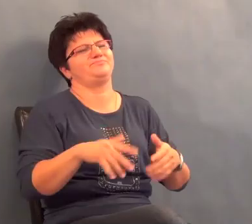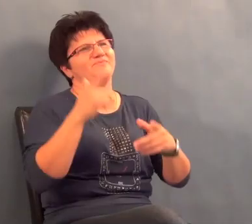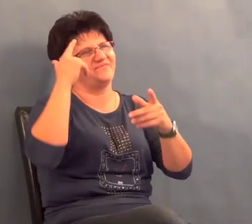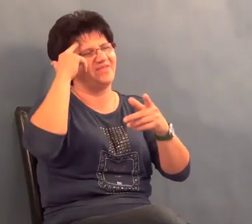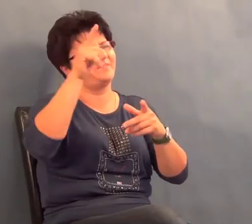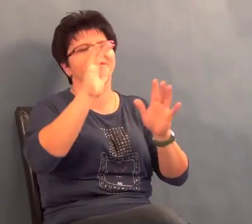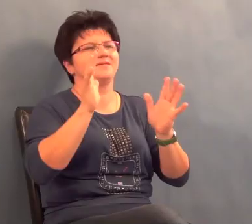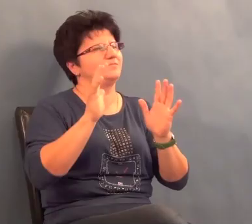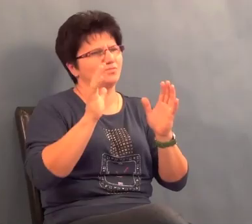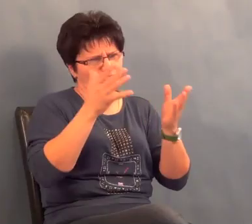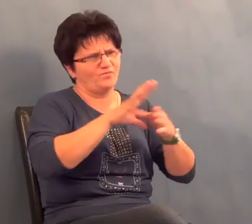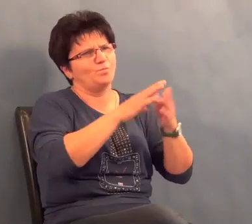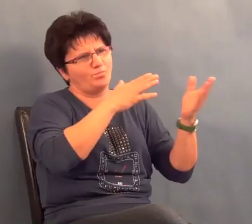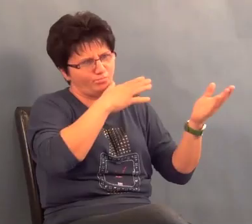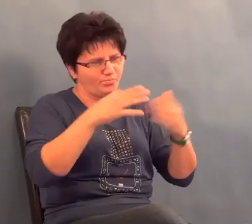Więc to nic takiego i jest w porządku.